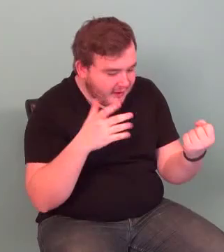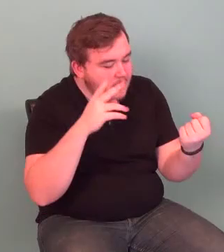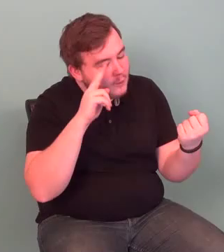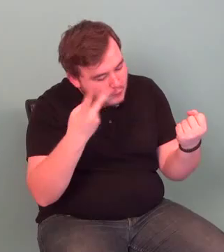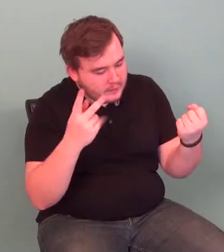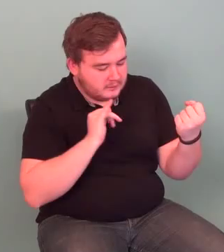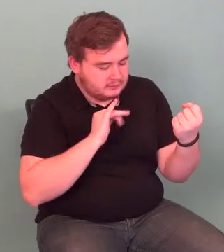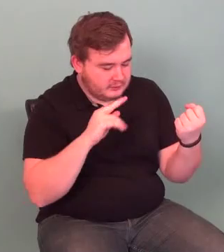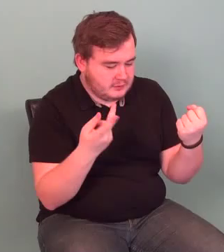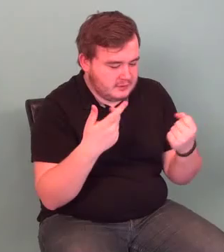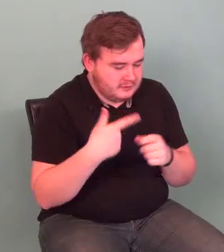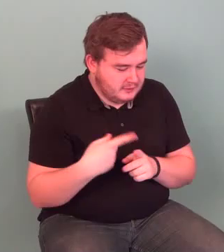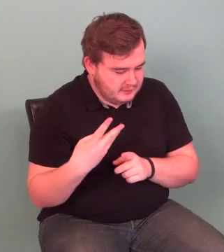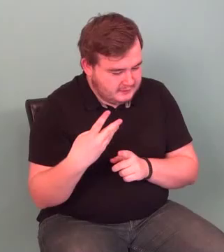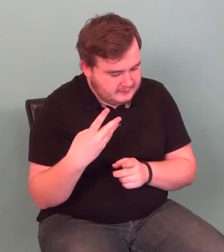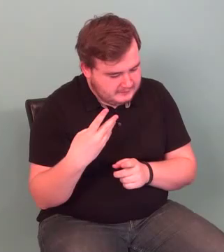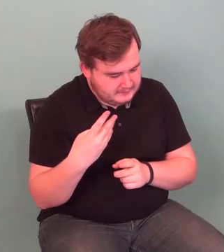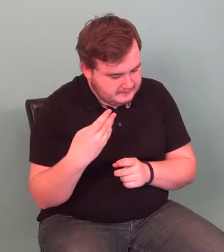Drugi, rezerwowy termin - dwudziestego czwartego.